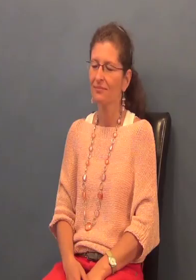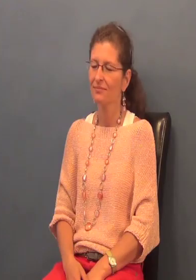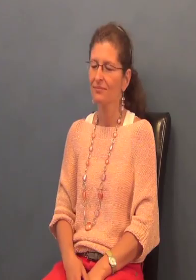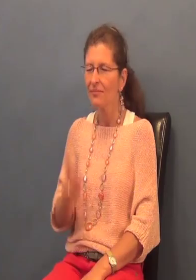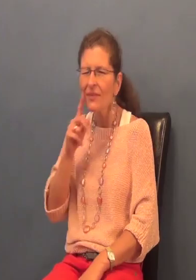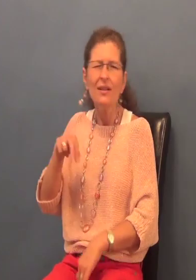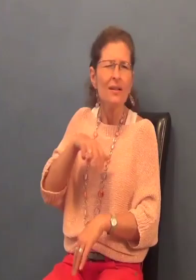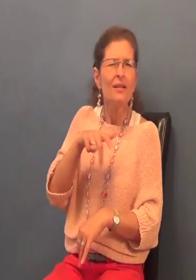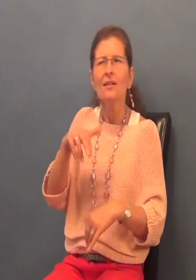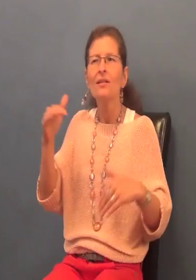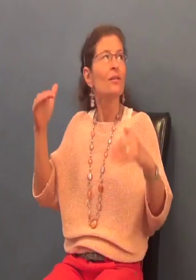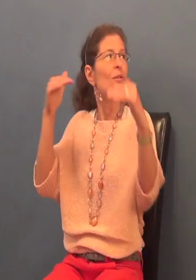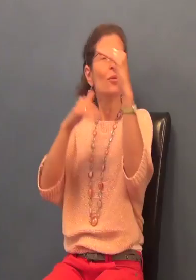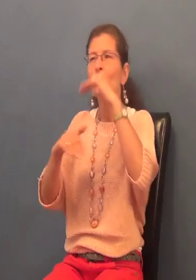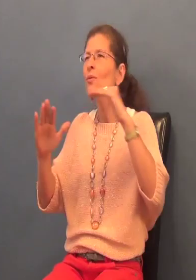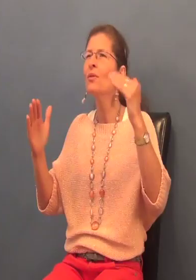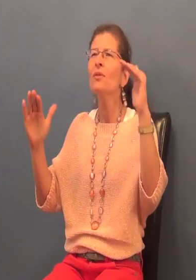Chłopak wszedł na górę.